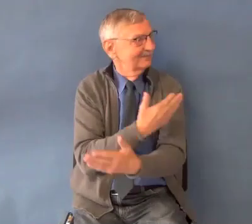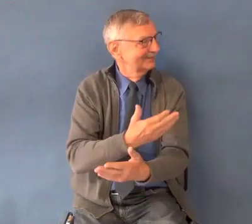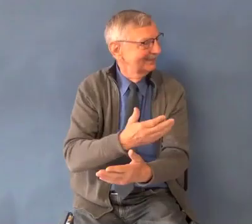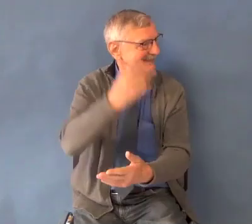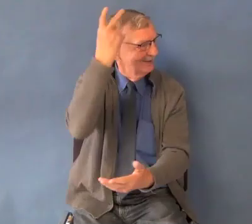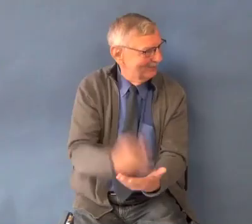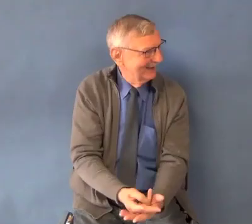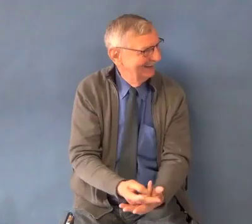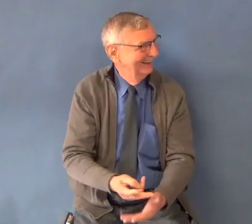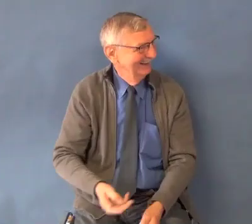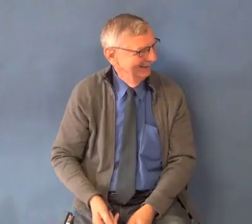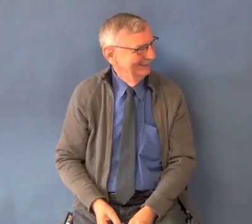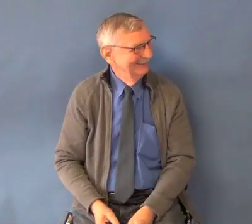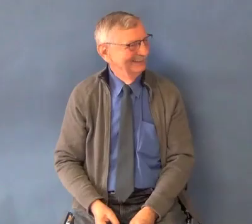Upaść niespodziewanie.